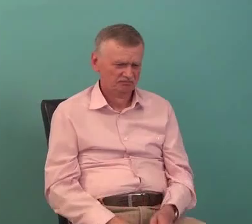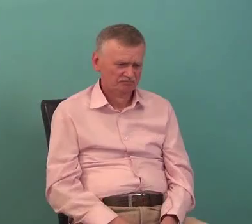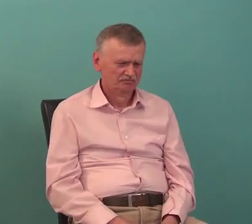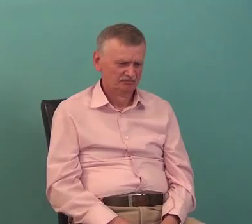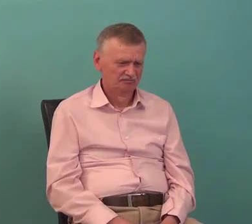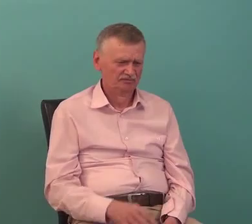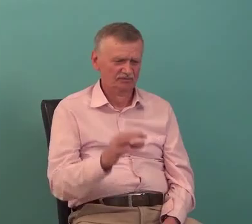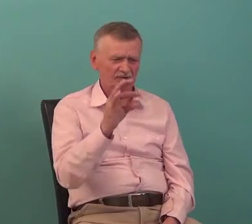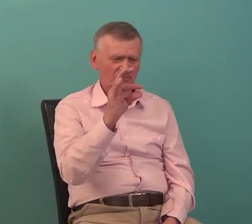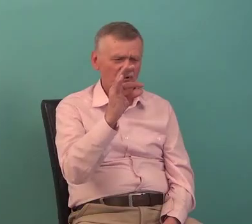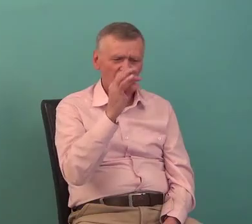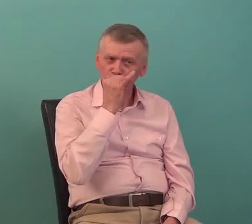W środę nie mogę.